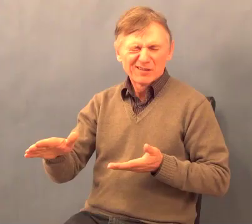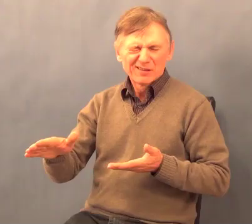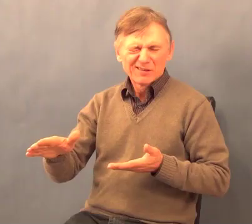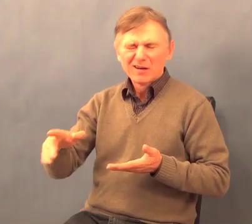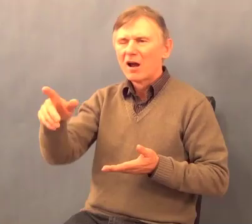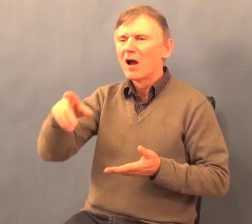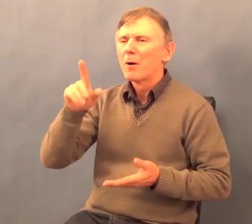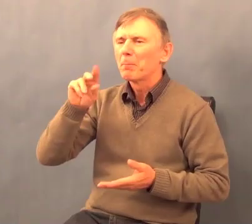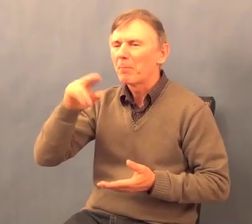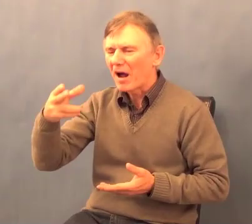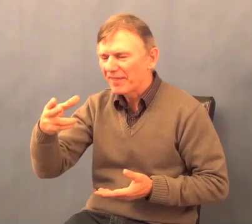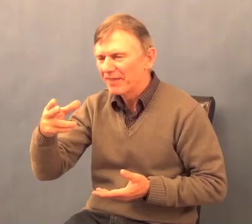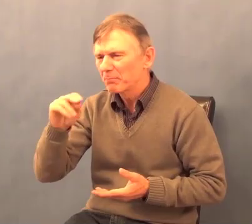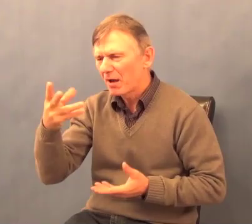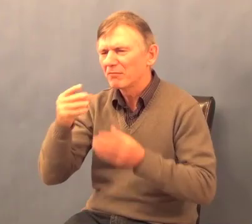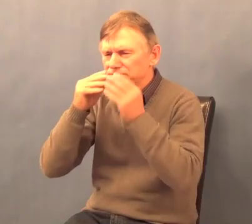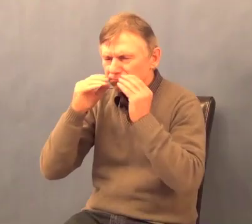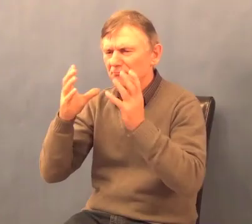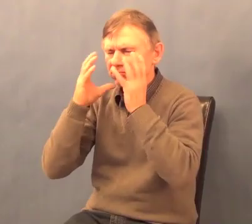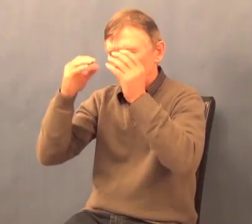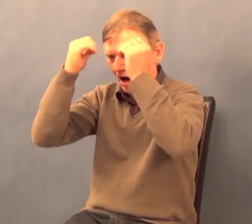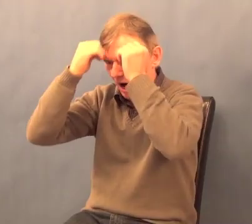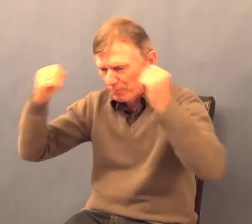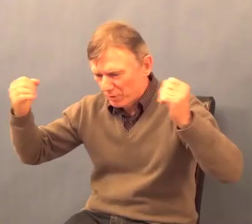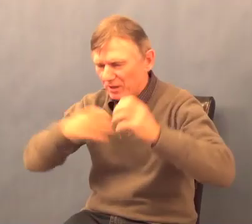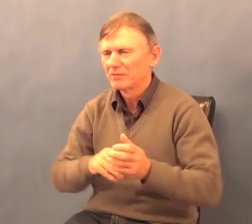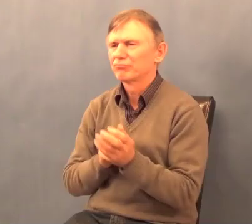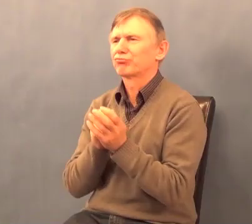Pan z brodą, z wąsami i z kapeluszem z wielkim rondem, wchodzi na drabinę.